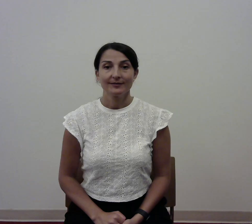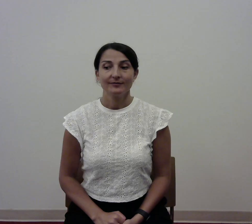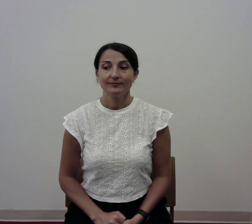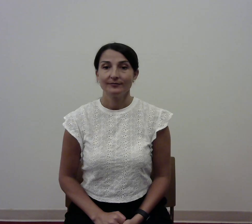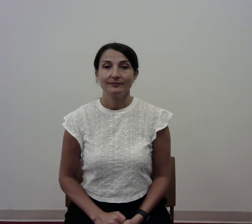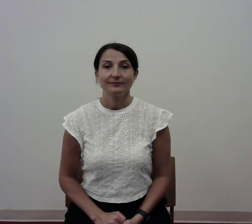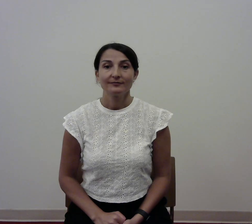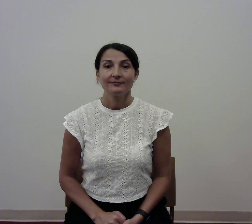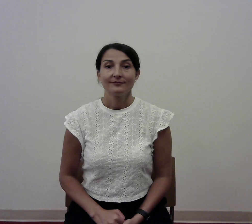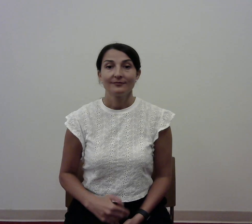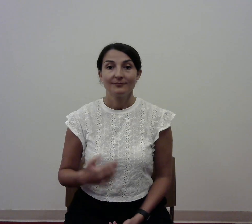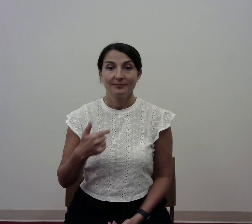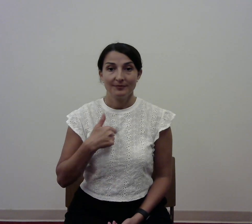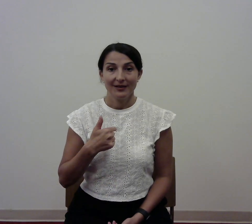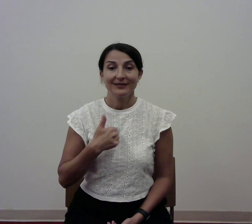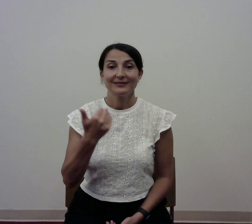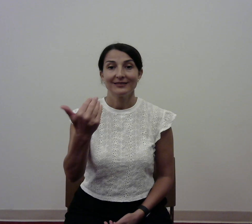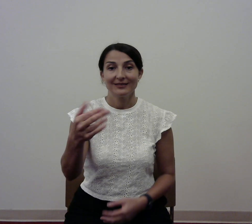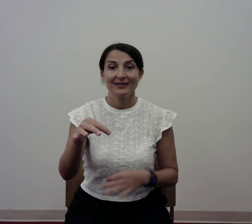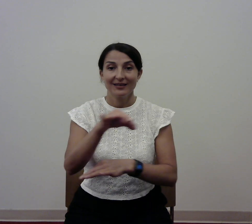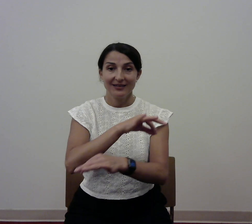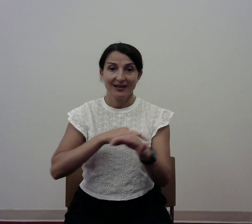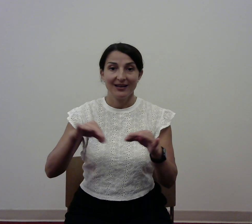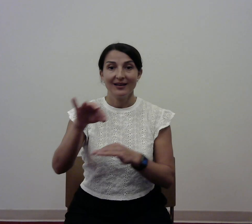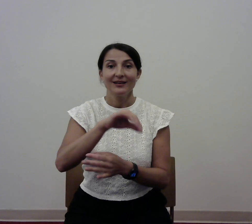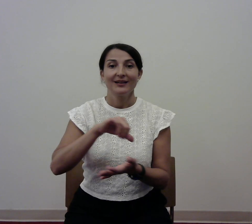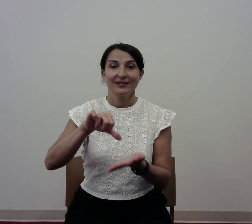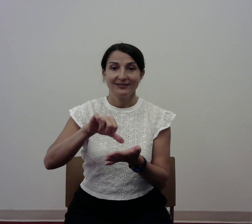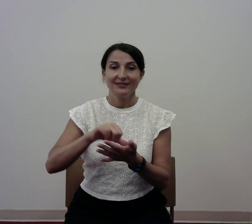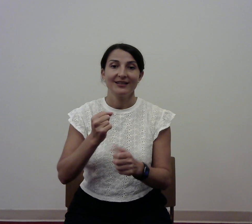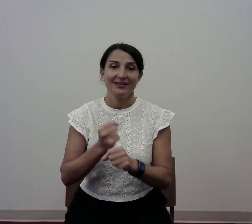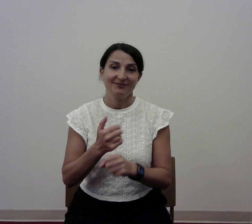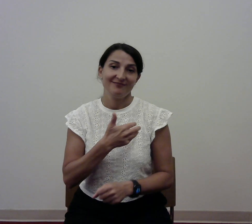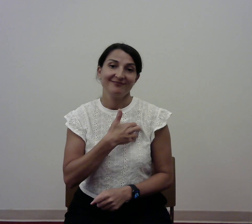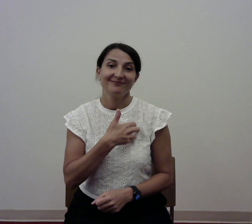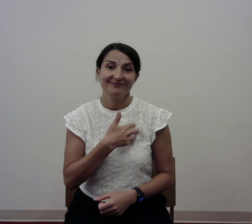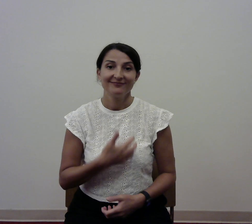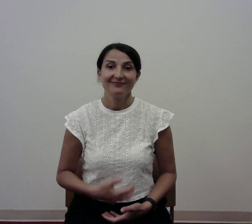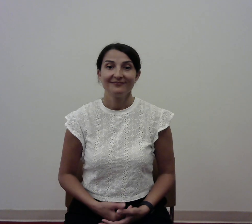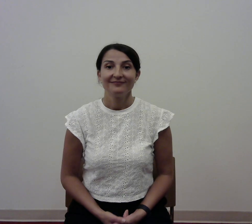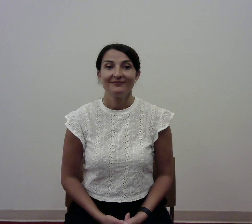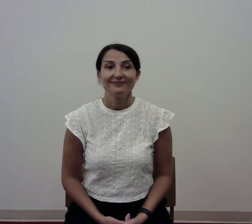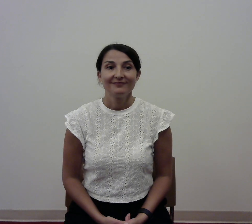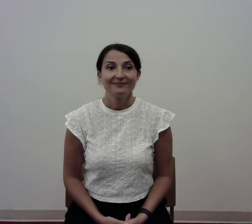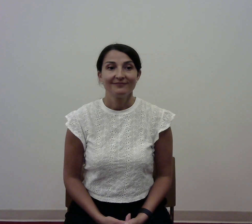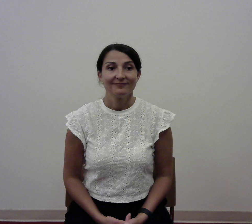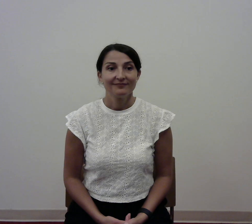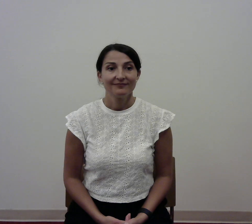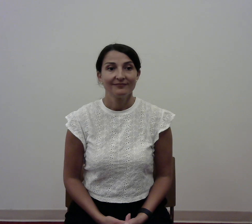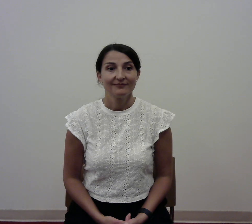Mən sizin layihədə iştirak etmək istərdim